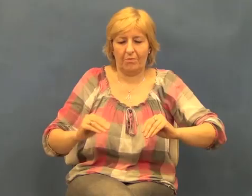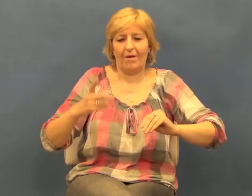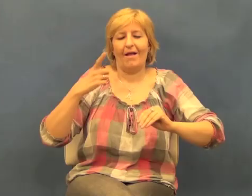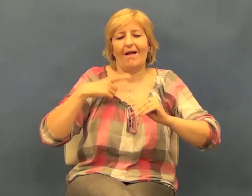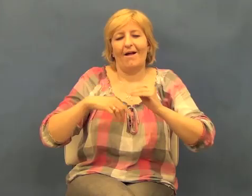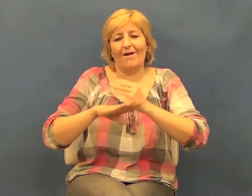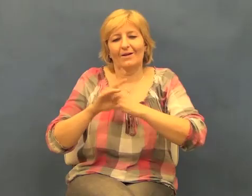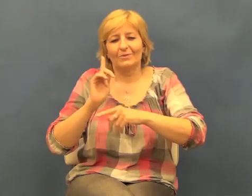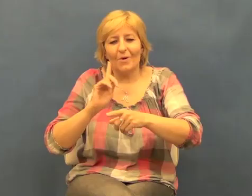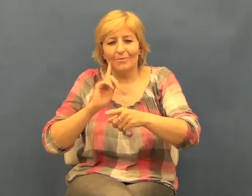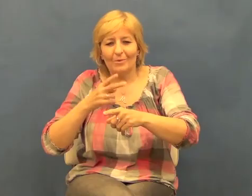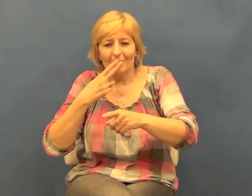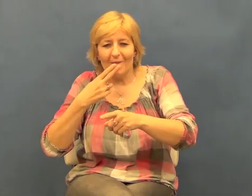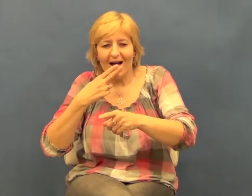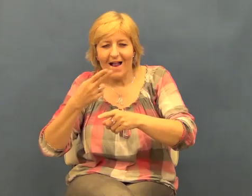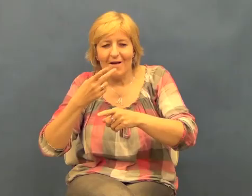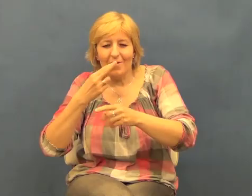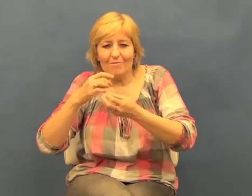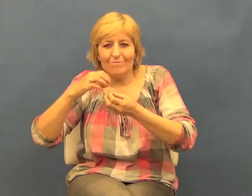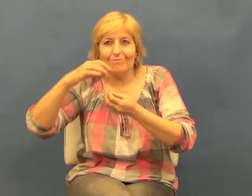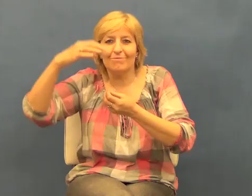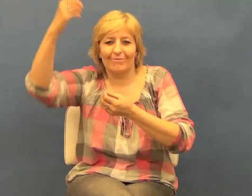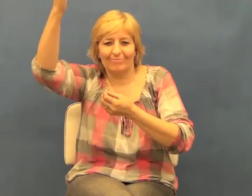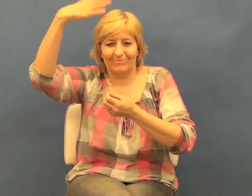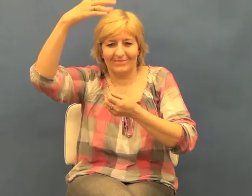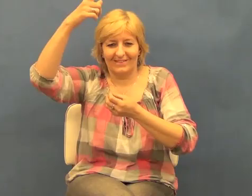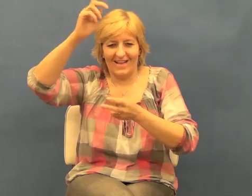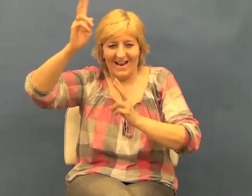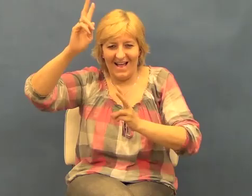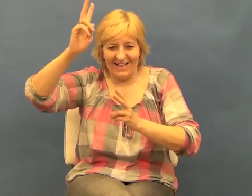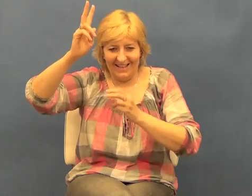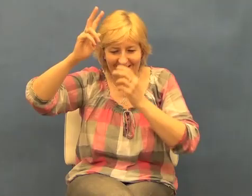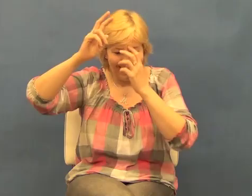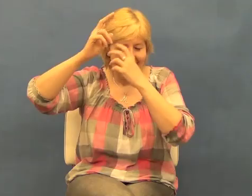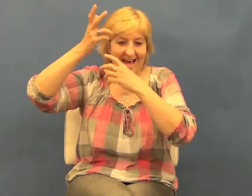Okazało się, że jakiś chłopak palił papierosa i dym dostał się do czujnika, co wywołało alarm.